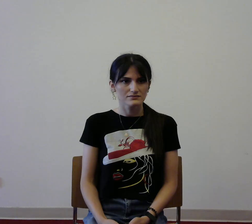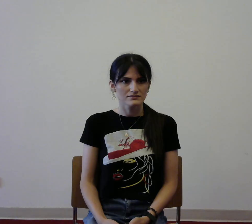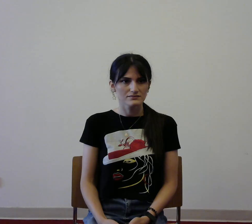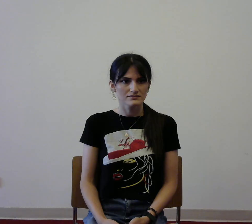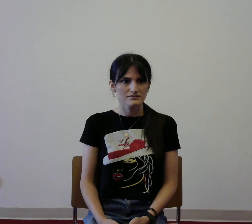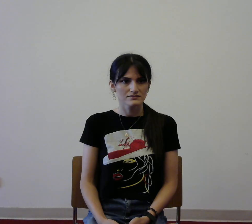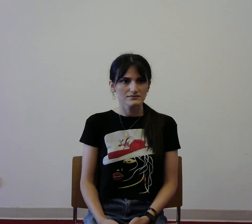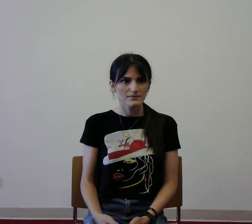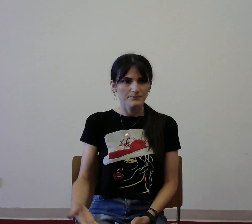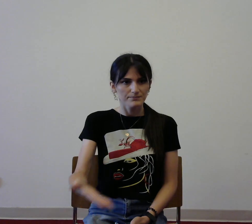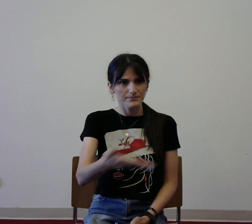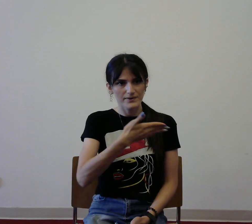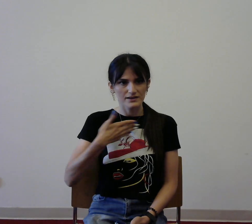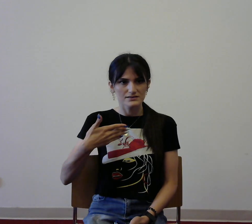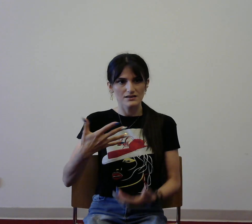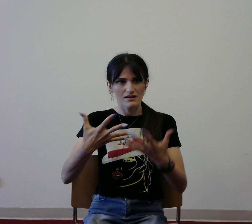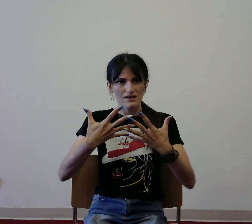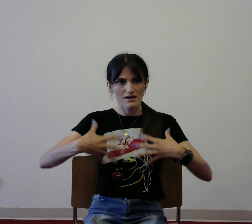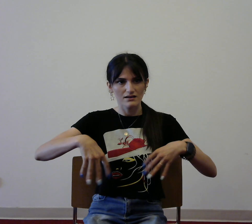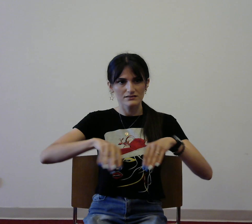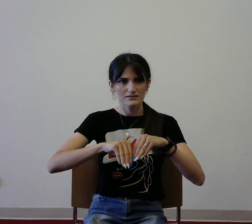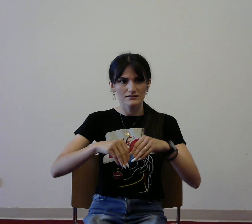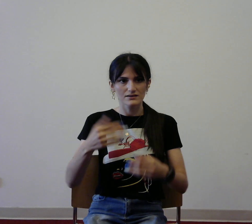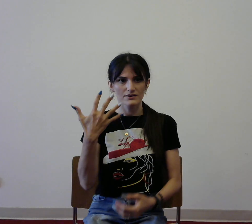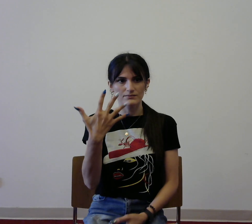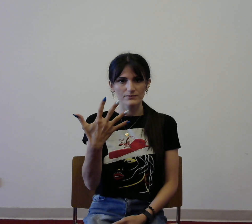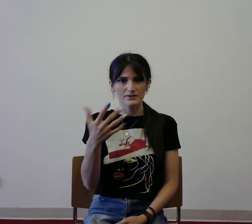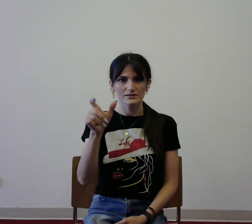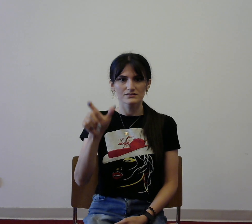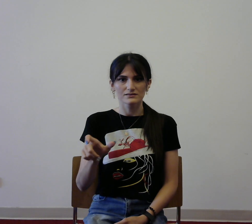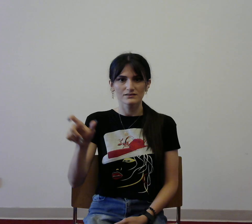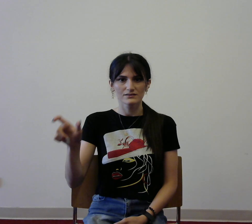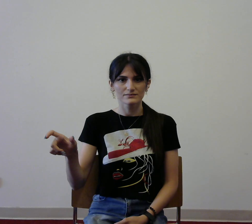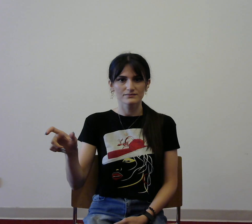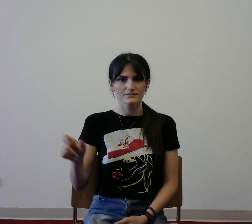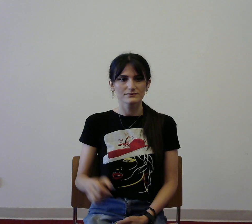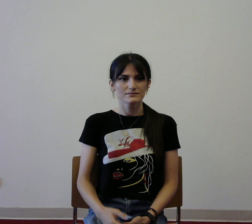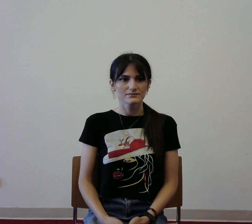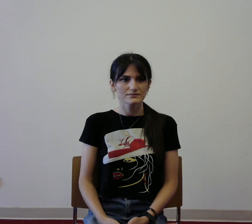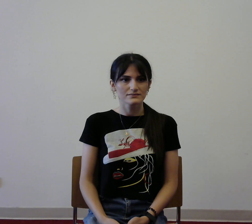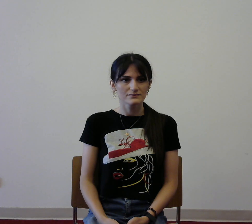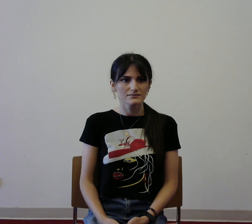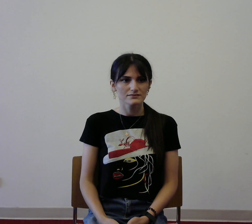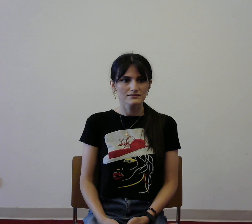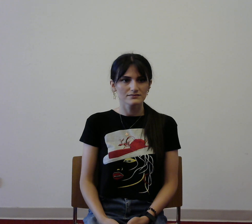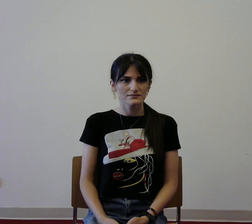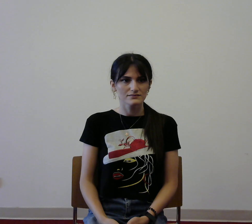Biz ailədə 5 nəfərik